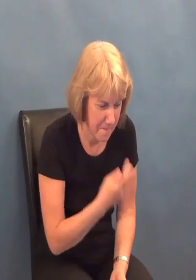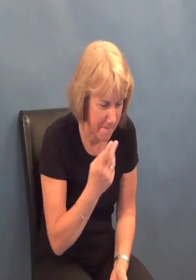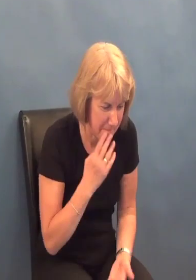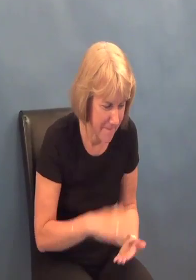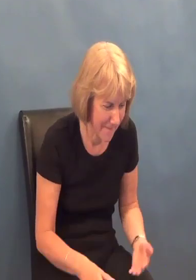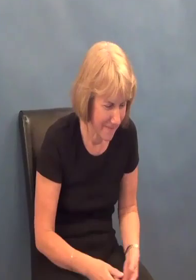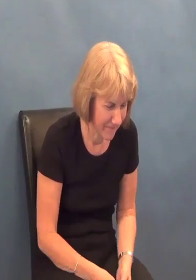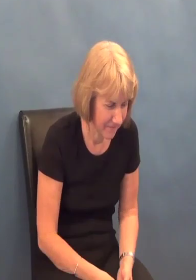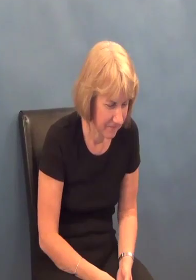Lepiej wcale.